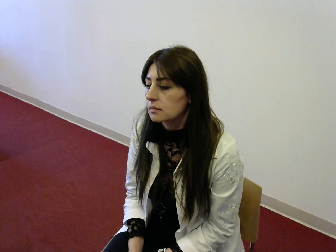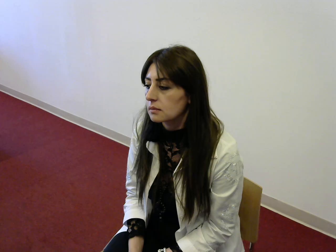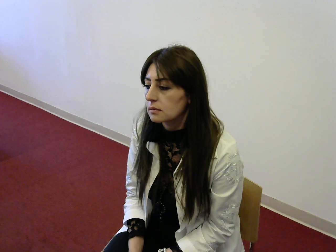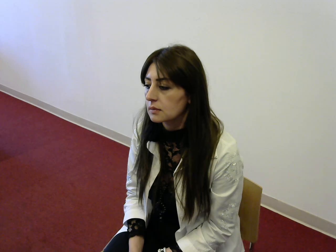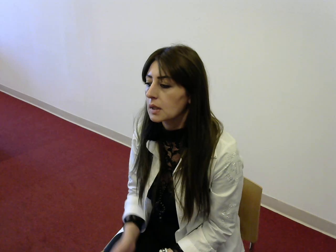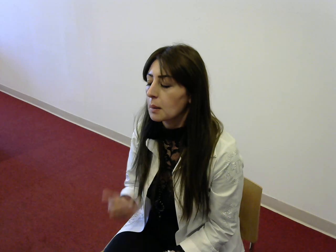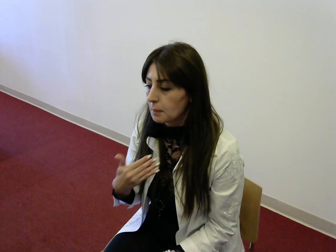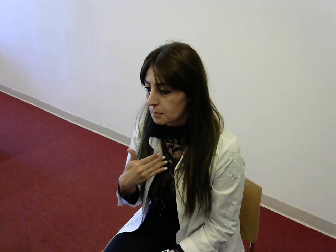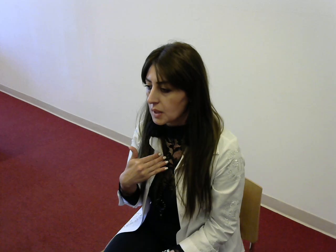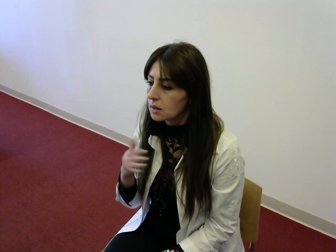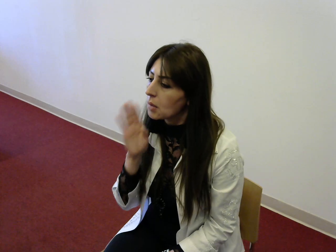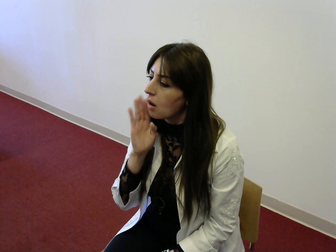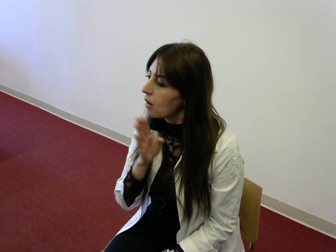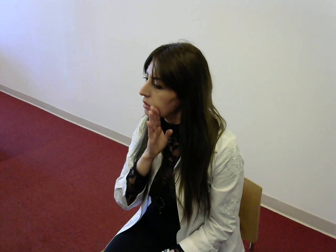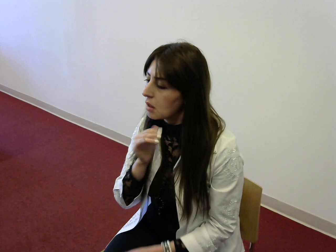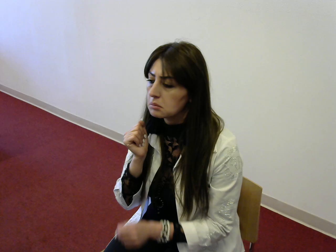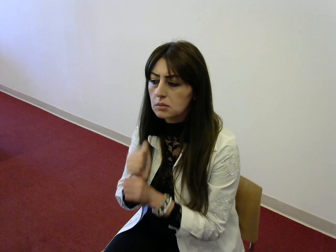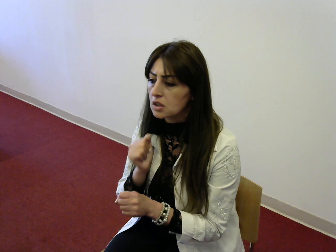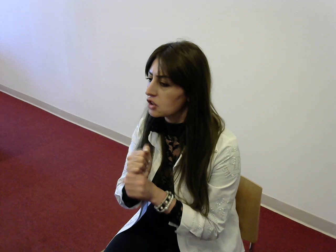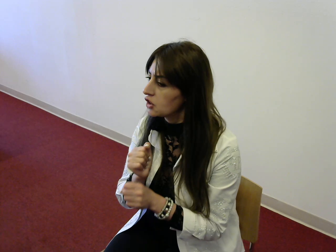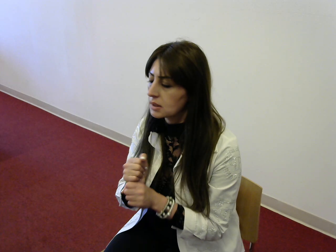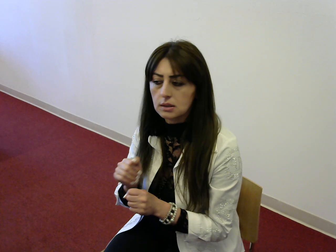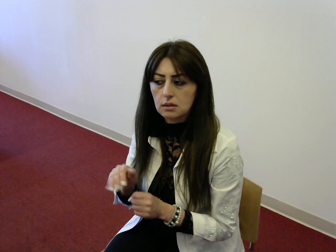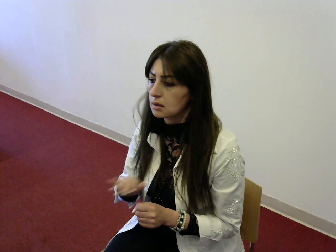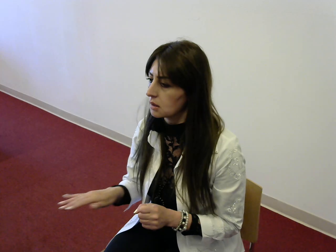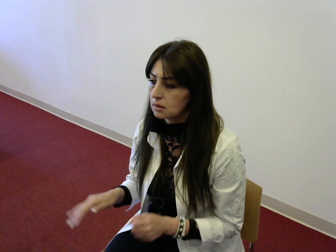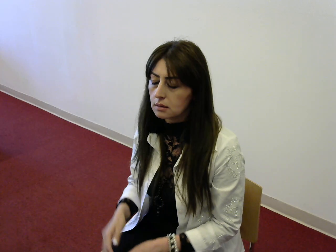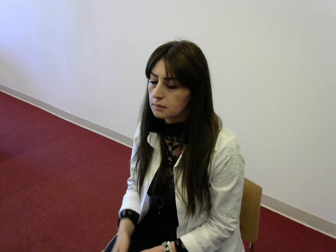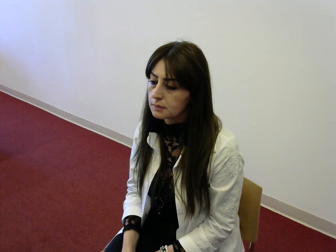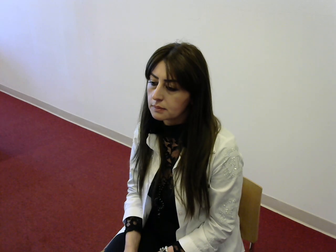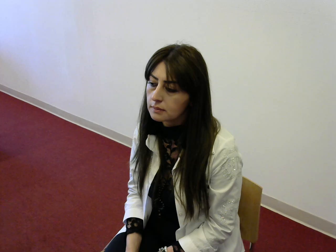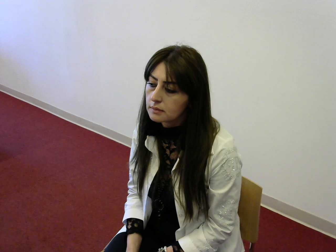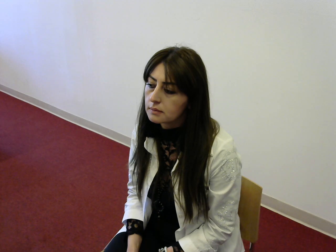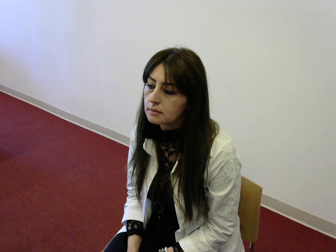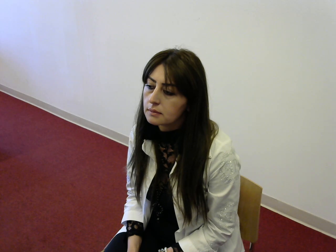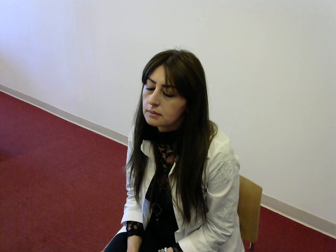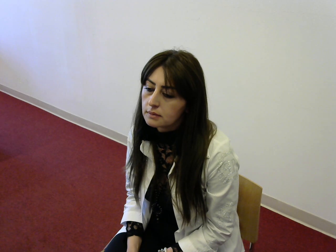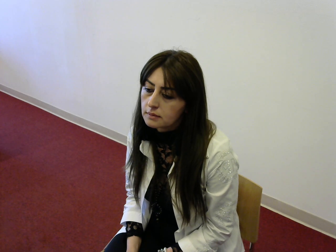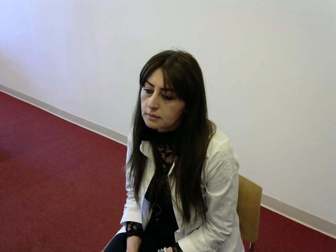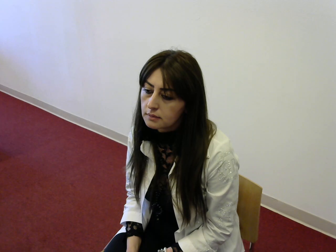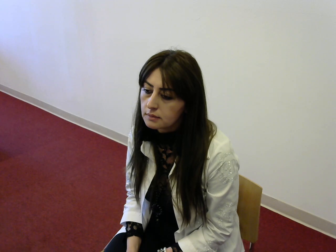Mənim anam işsizdir